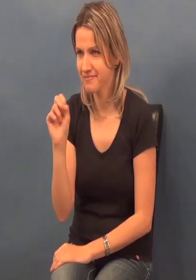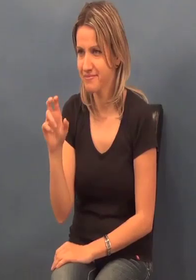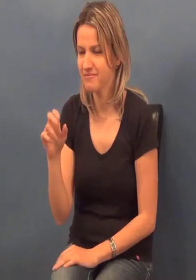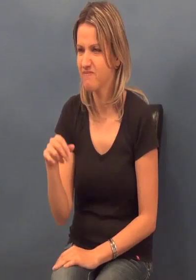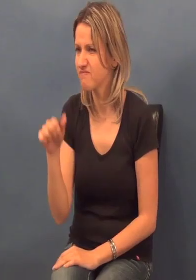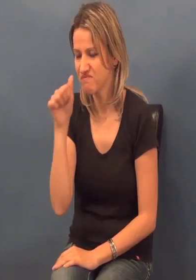Tak.